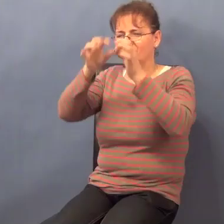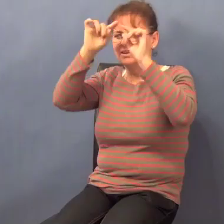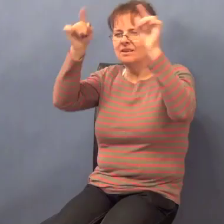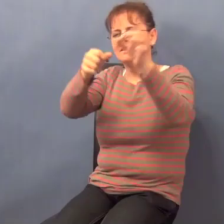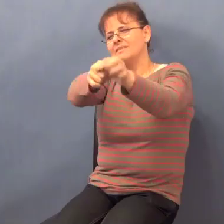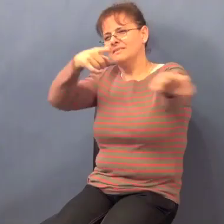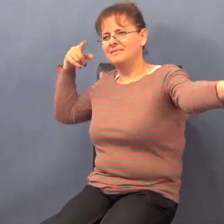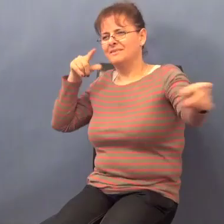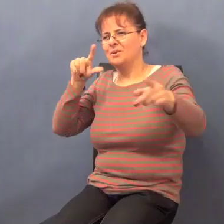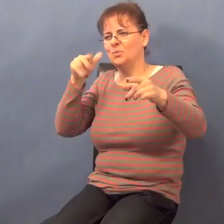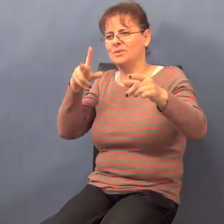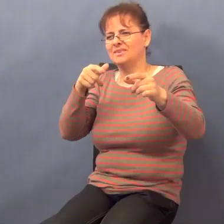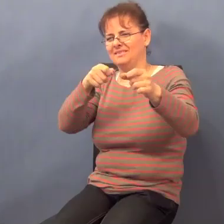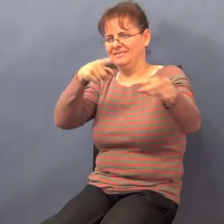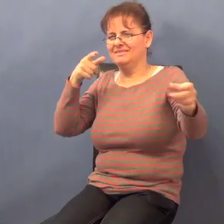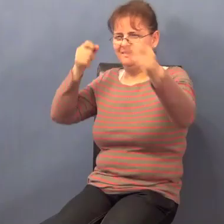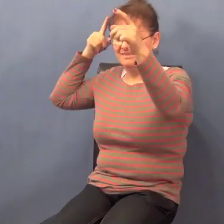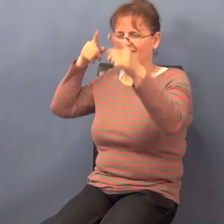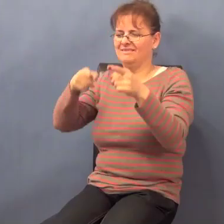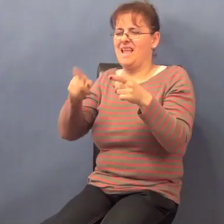Mały chłopiec strzela, wiesz to jest łuk i właśnie strzela łukiem.